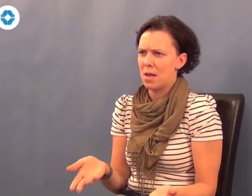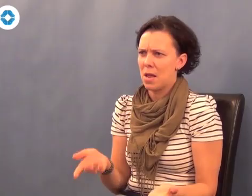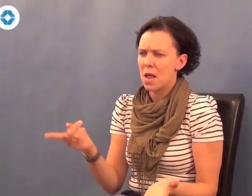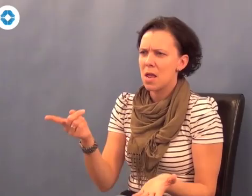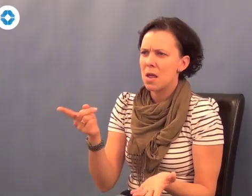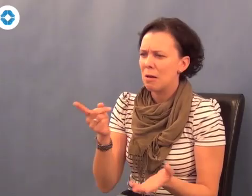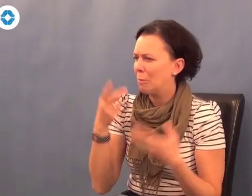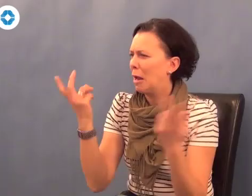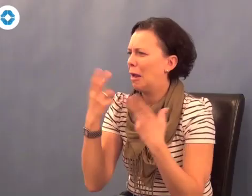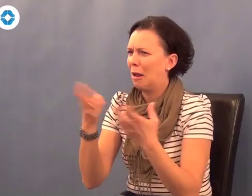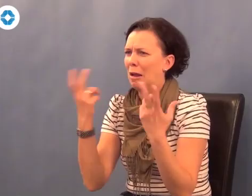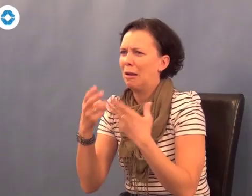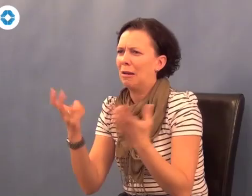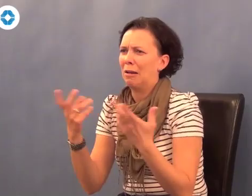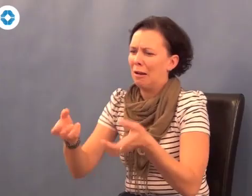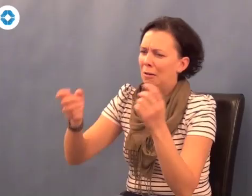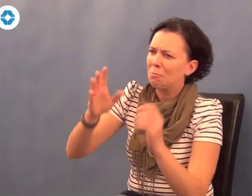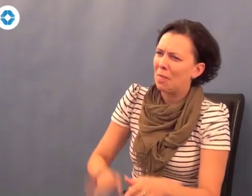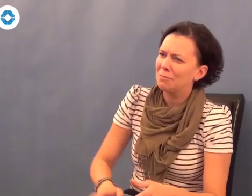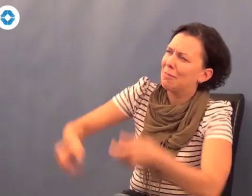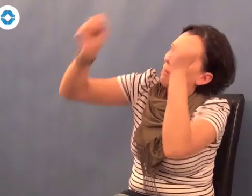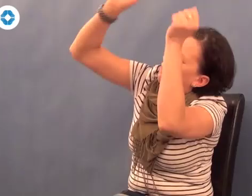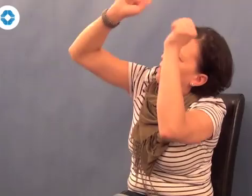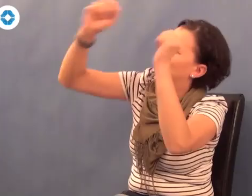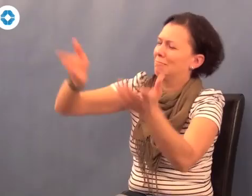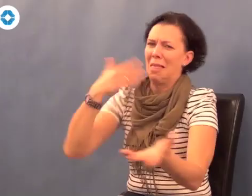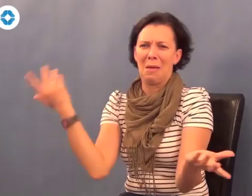A ten szuka, szuka, pies sprawdza słoik, nie ma.